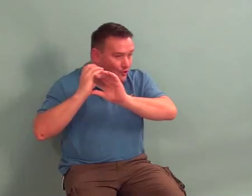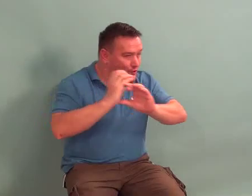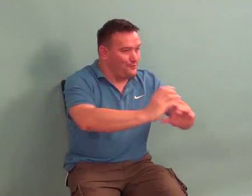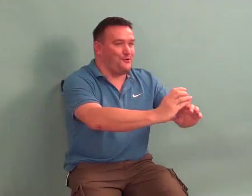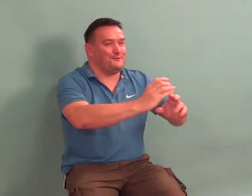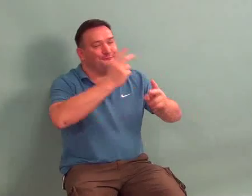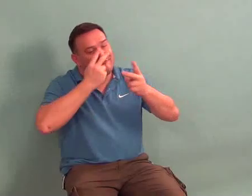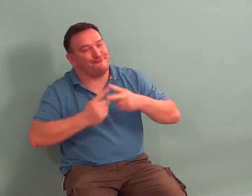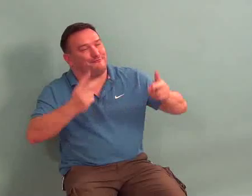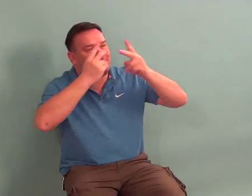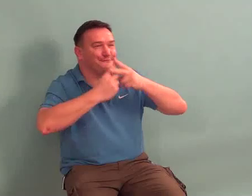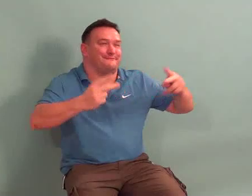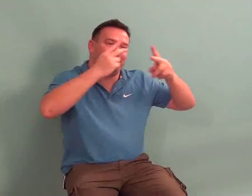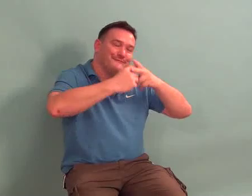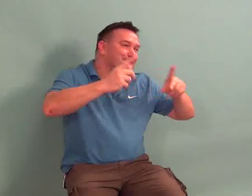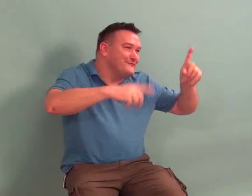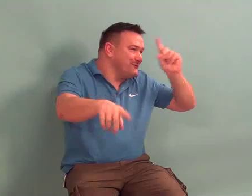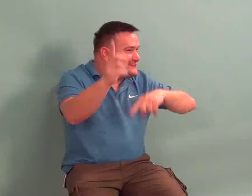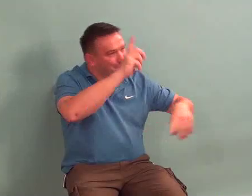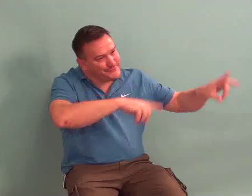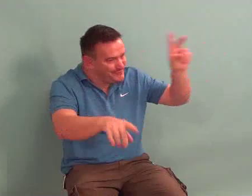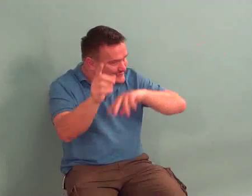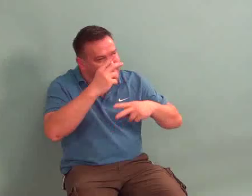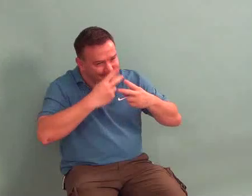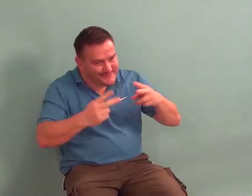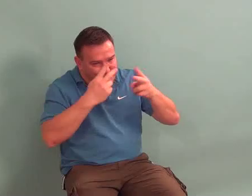Zwiedzają różne miejsca.